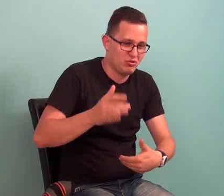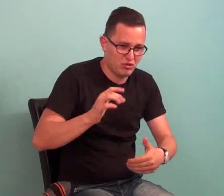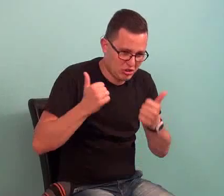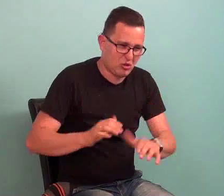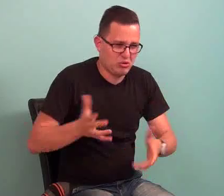Nic się nie stało.